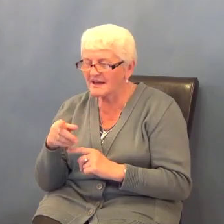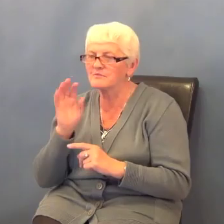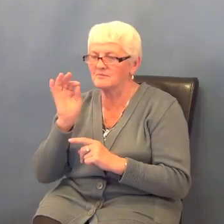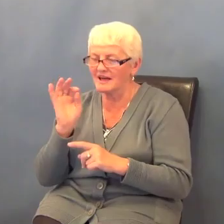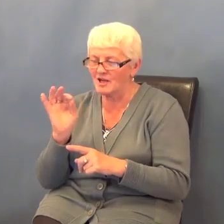Dobra, dobra.